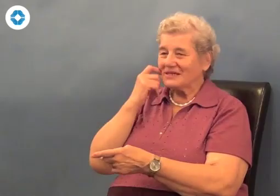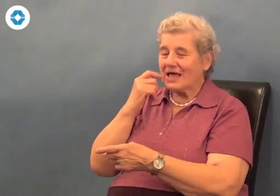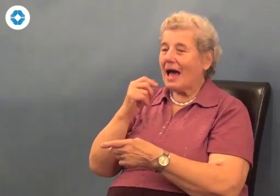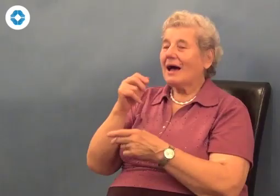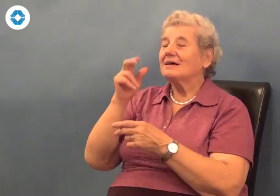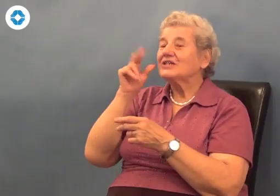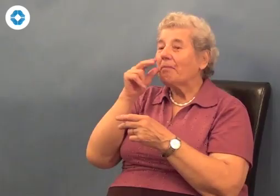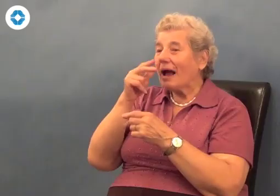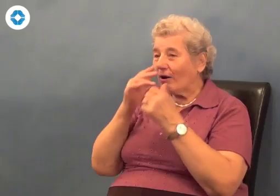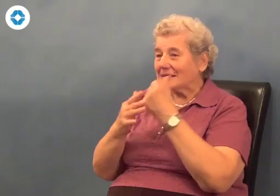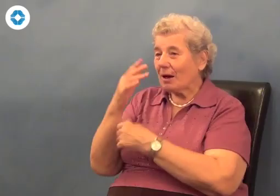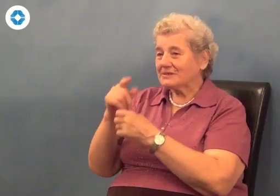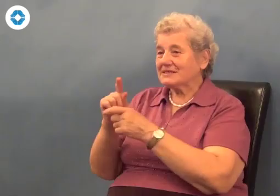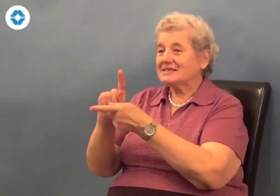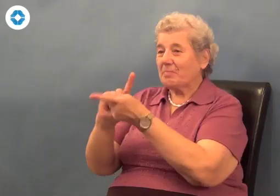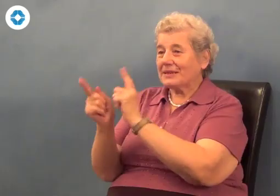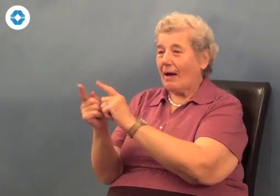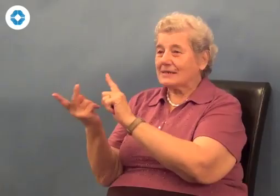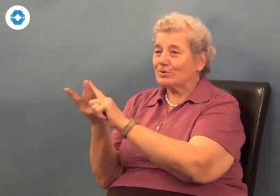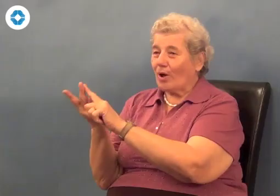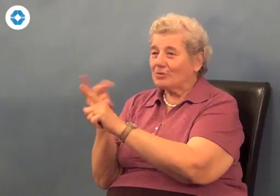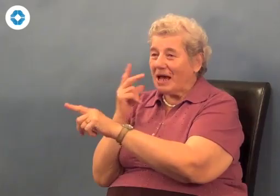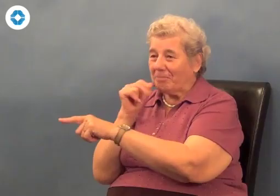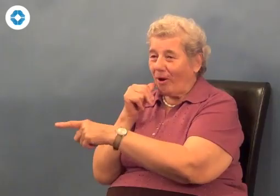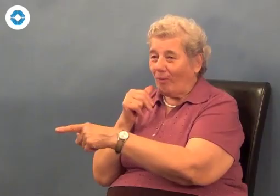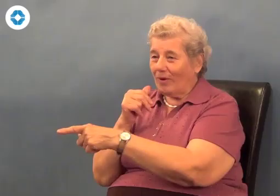Okazało się, że ta żabka spotkała się z drugą żabką.